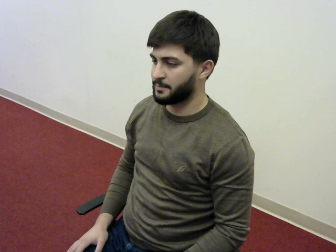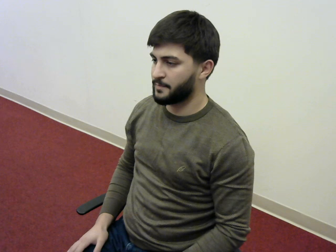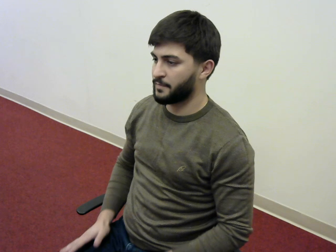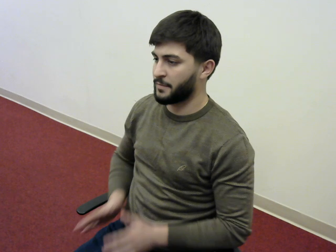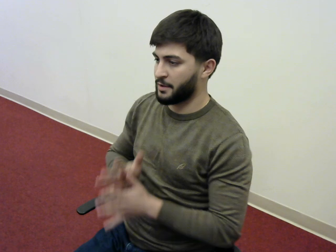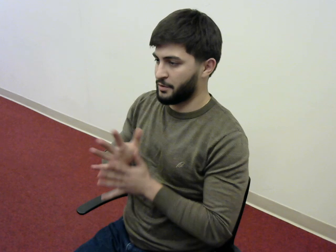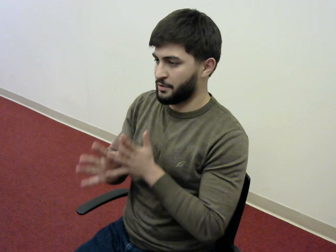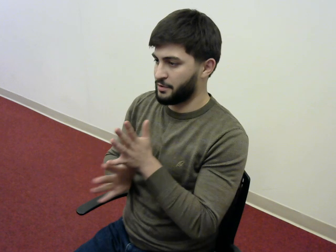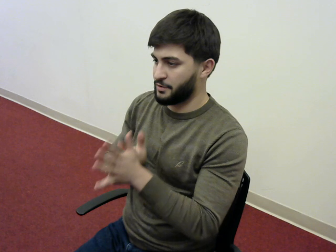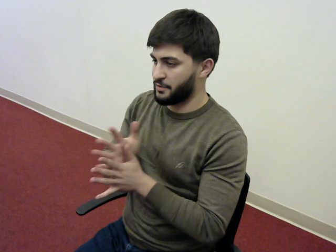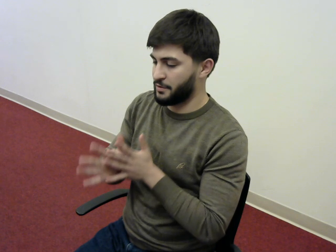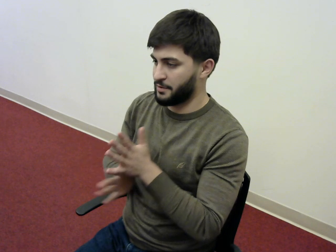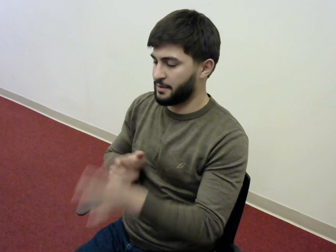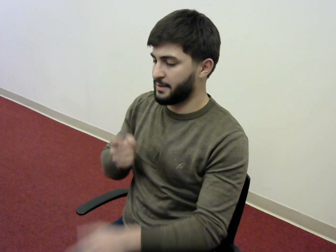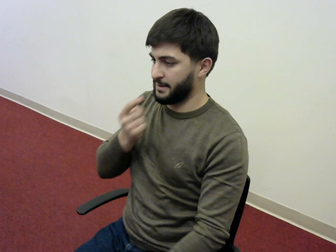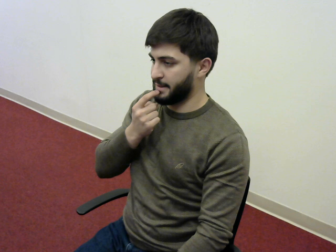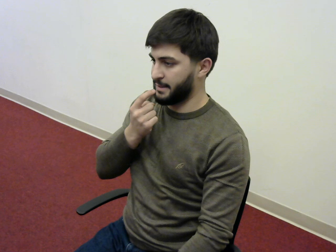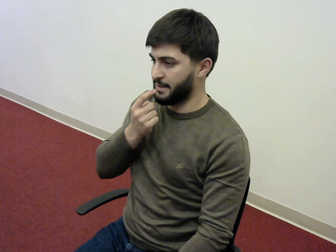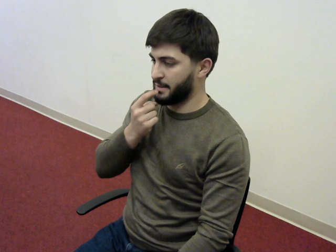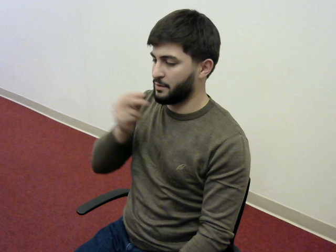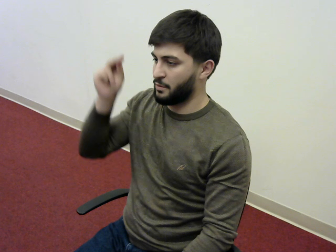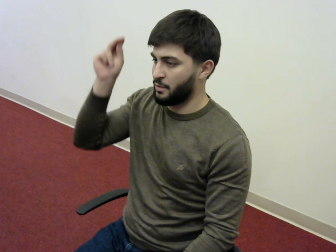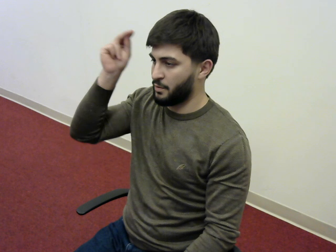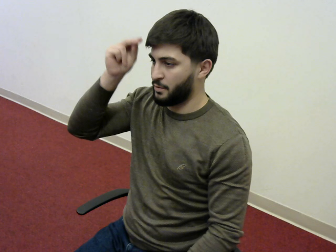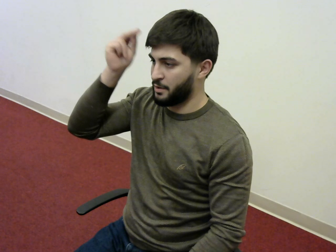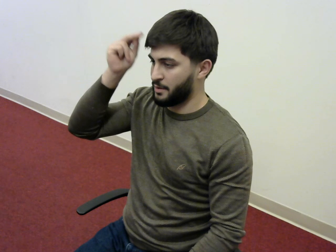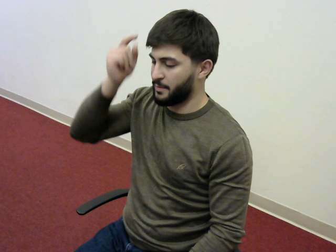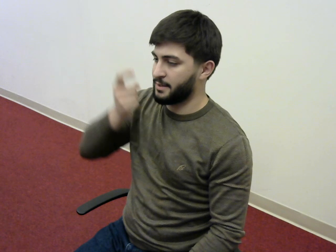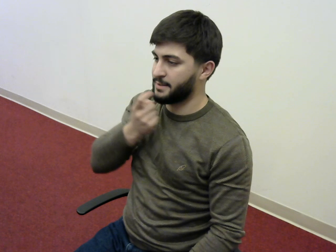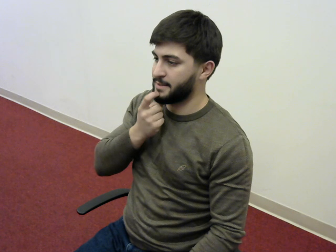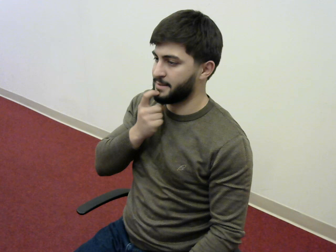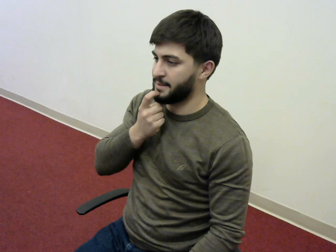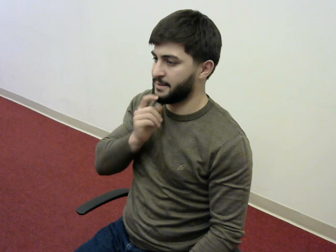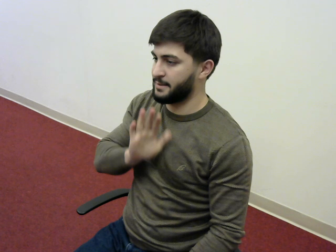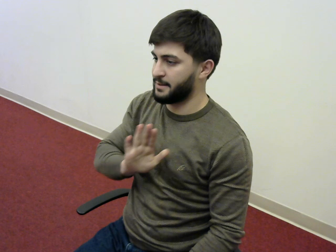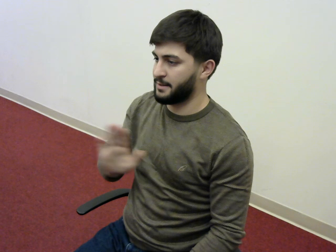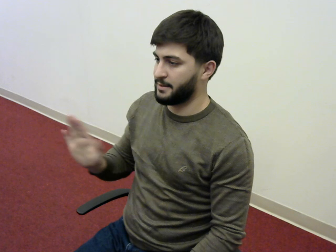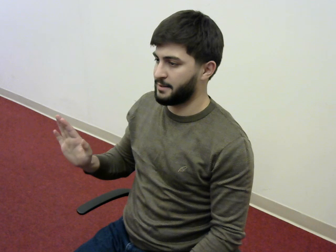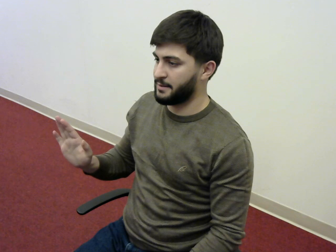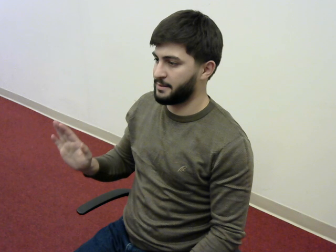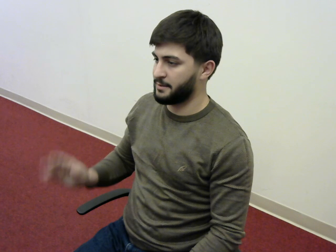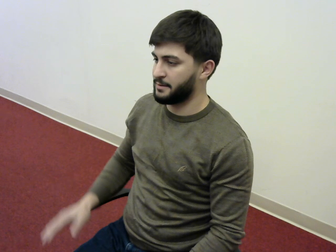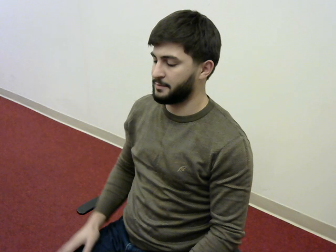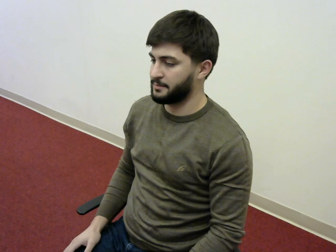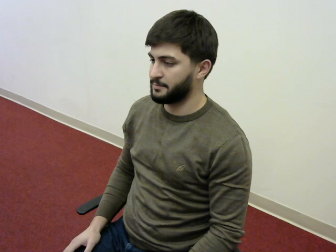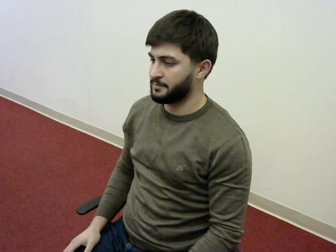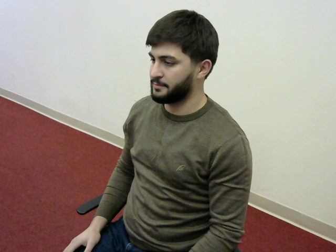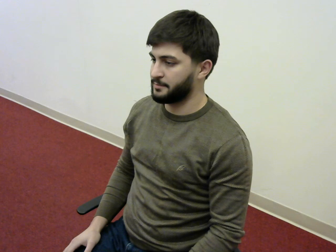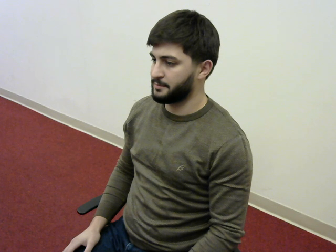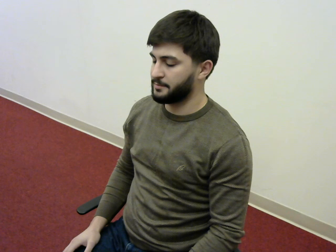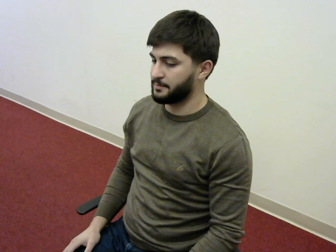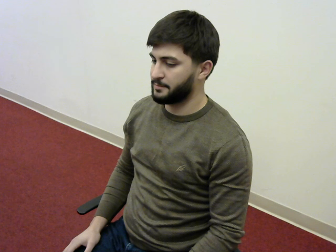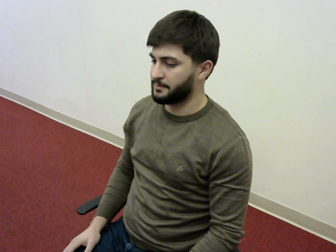İşarə dilini öyrənmək çətin deyil